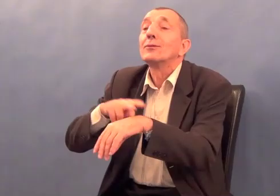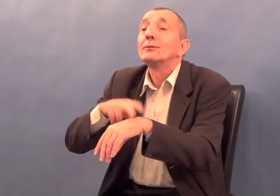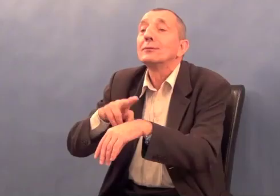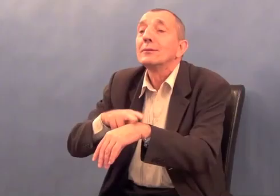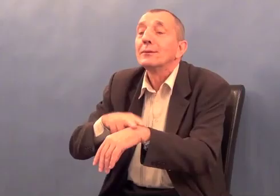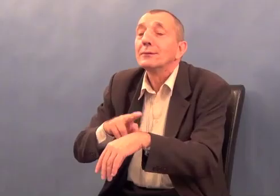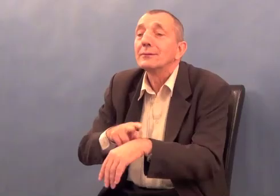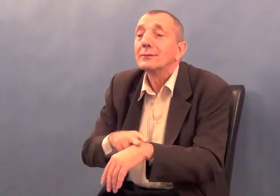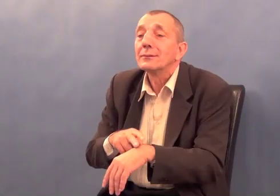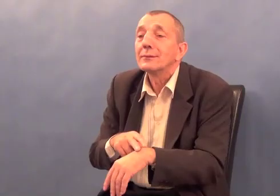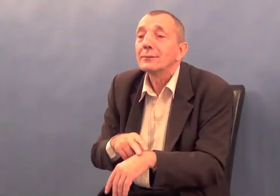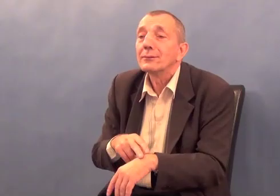O której?